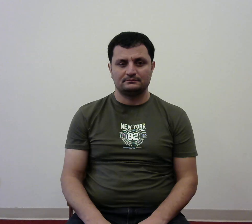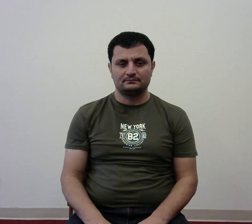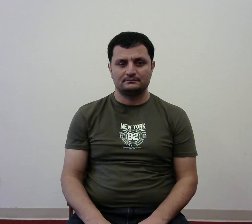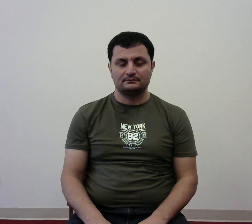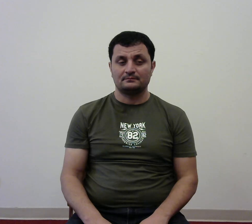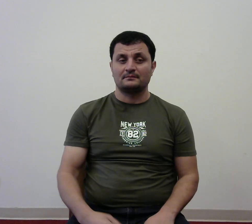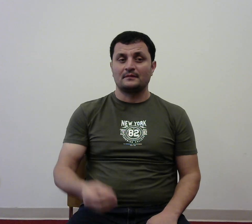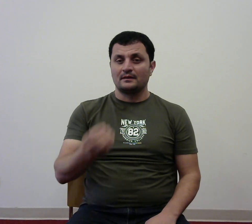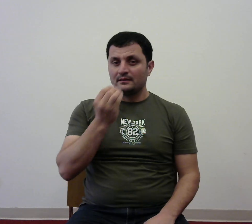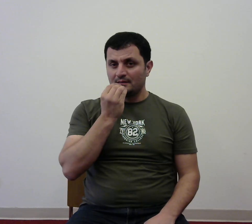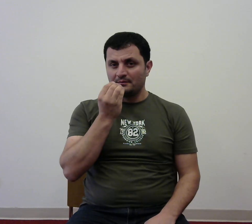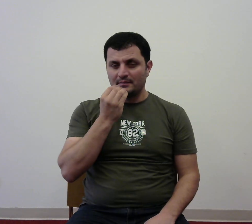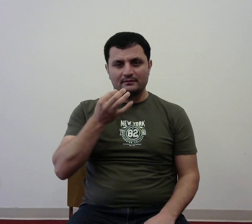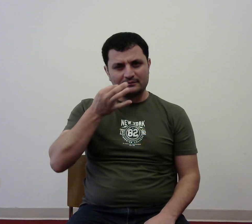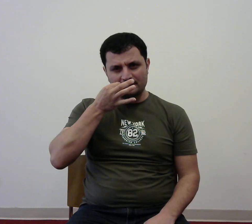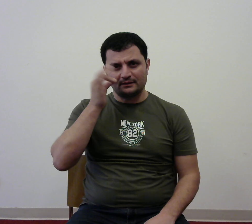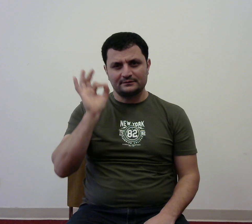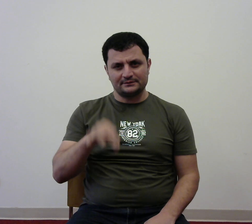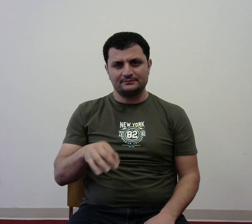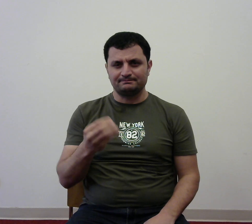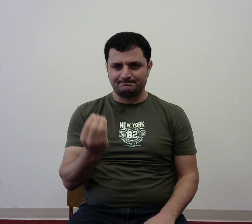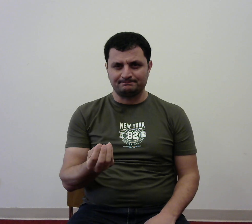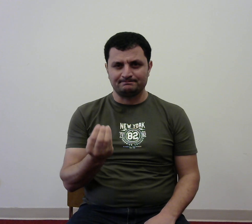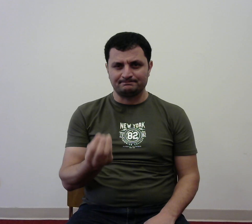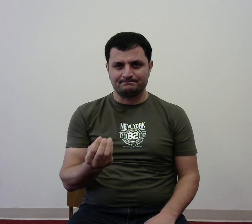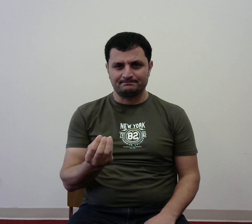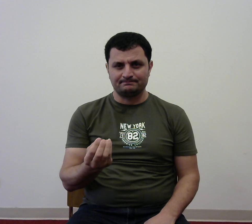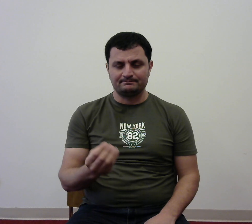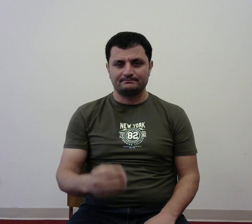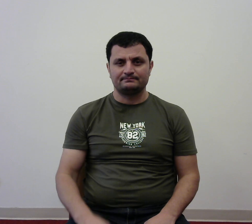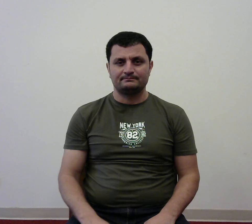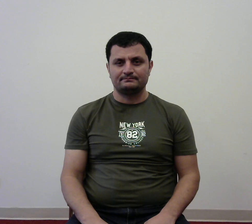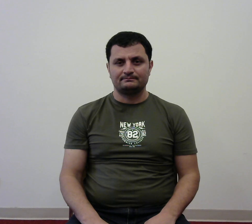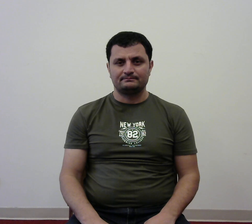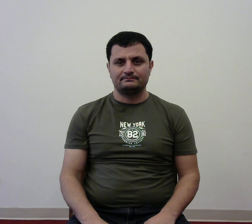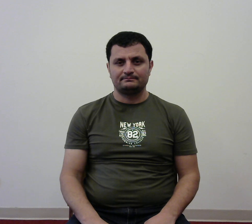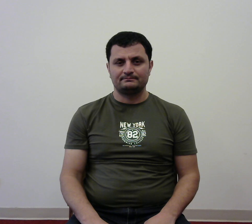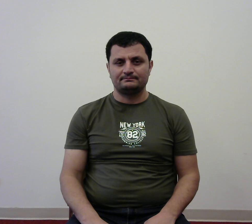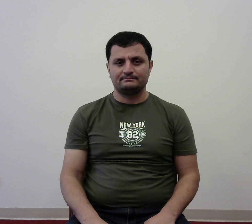Yemək dadlı idi